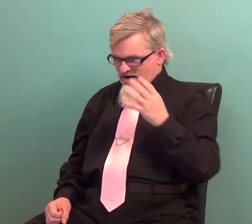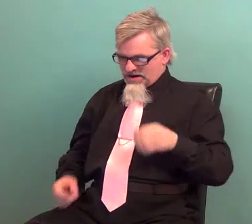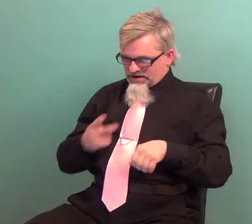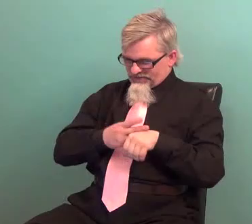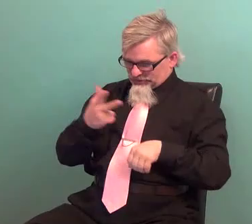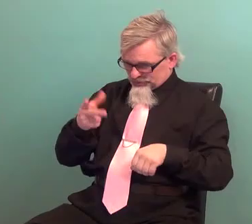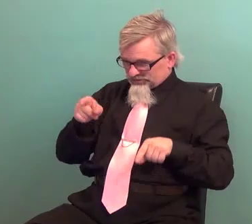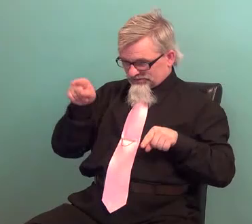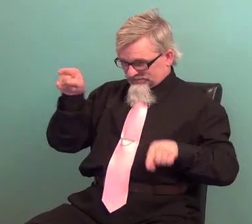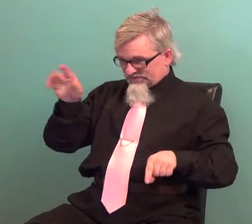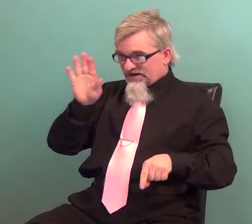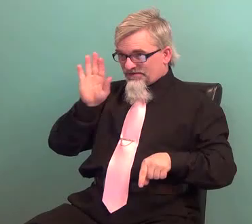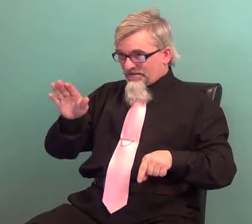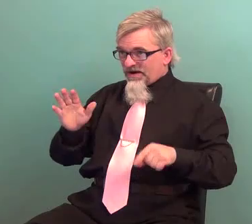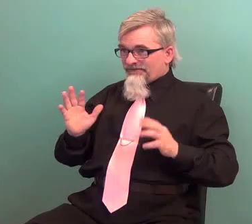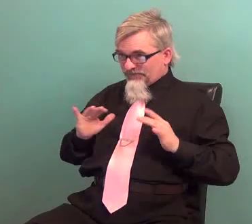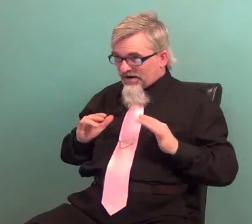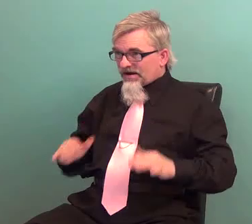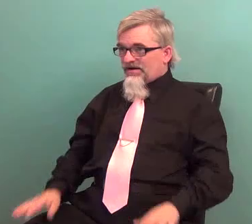Dwudziestego trzeciego, w tym terminie masz wolne?